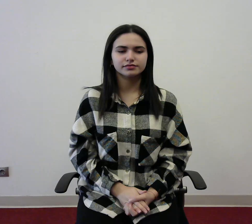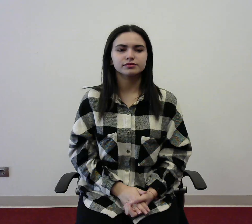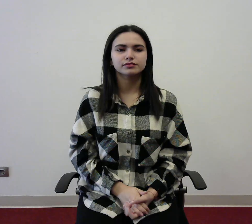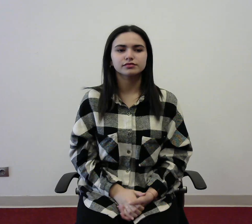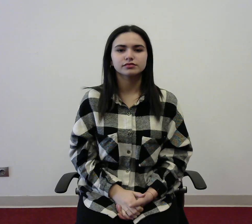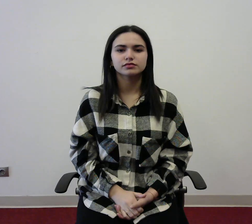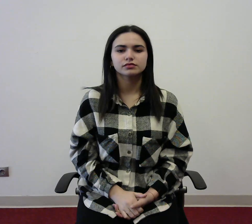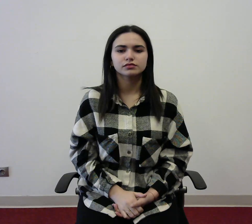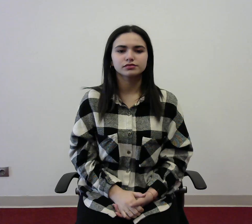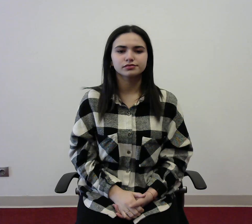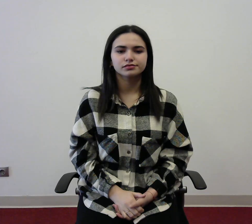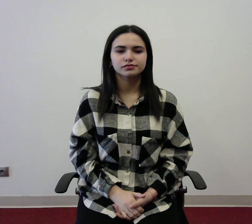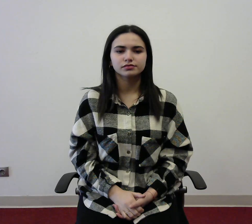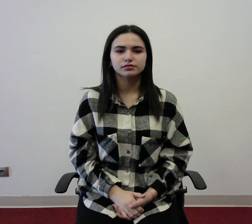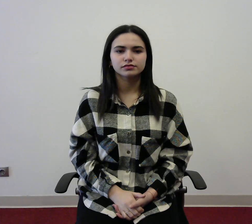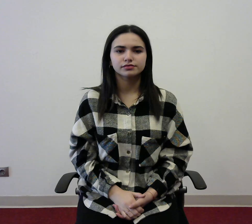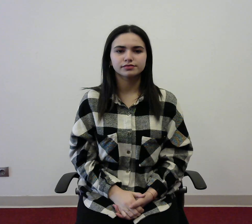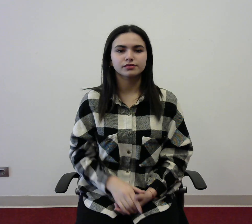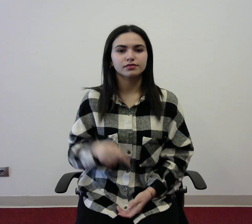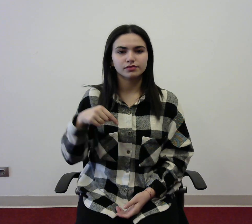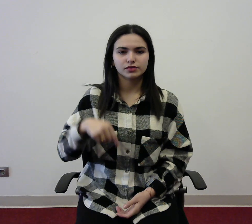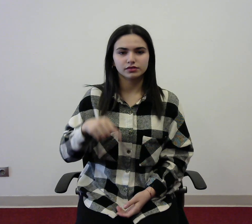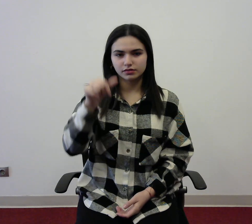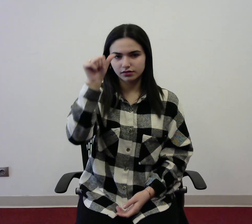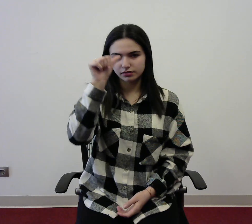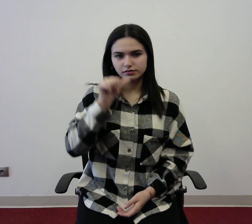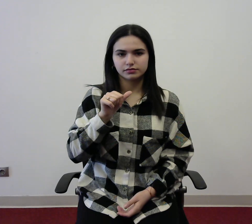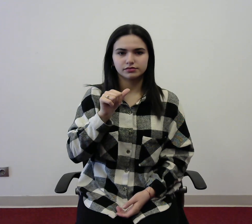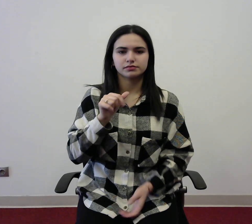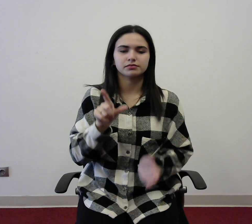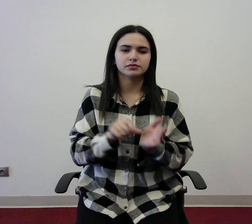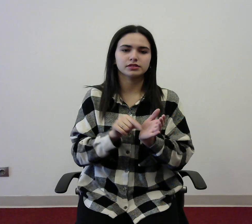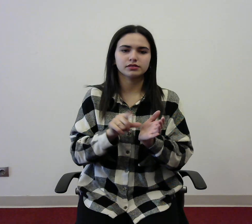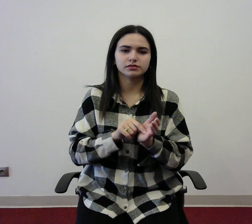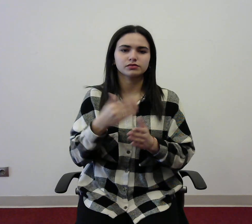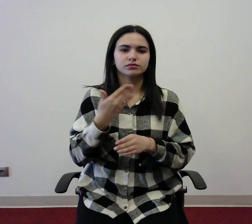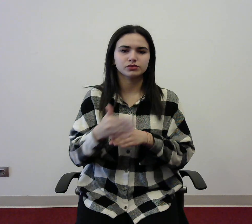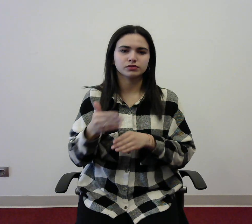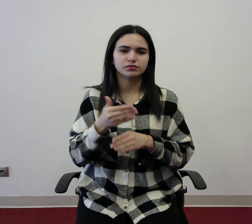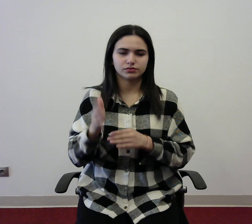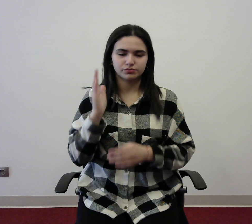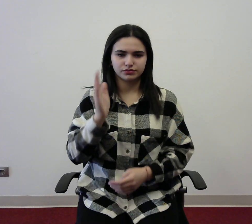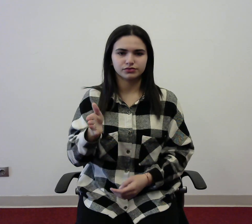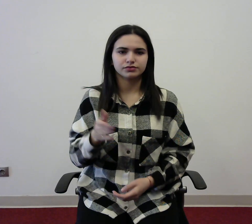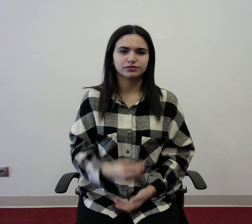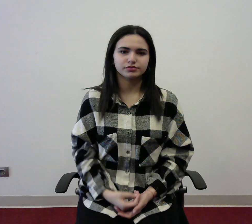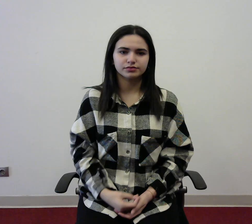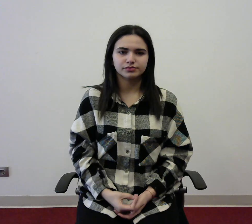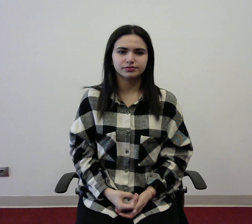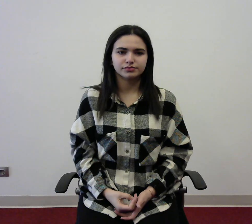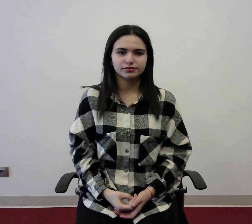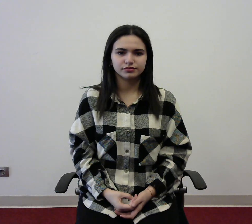Bu ay pensiyalar gecikəcək